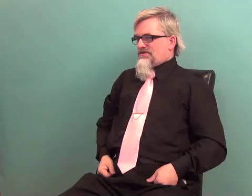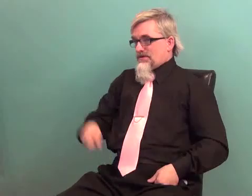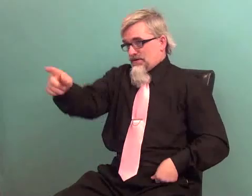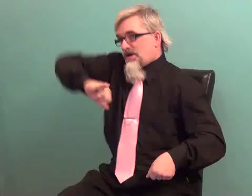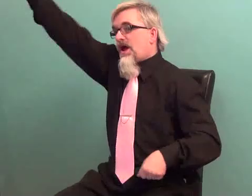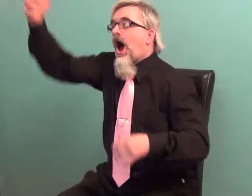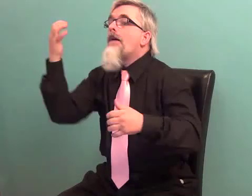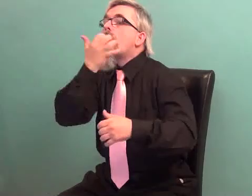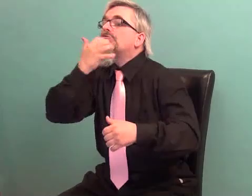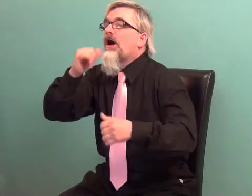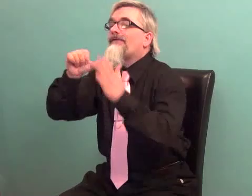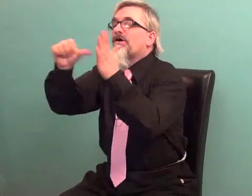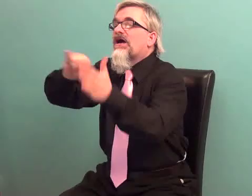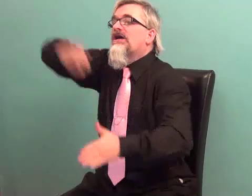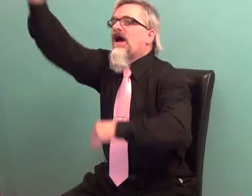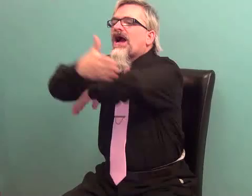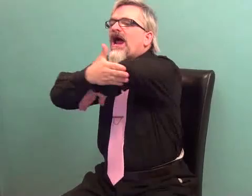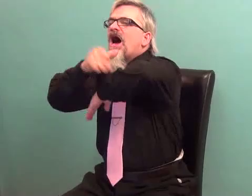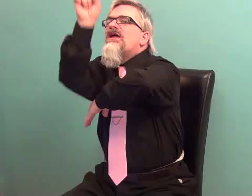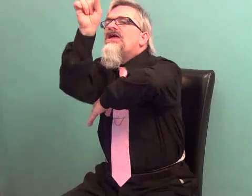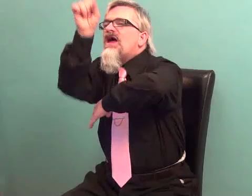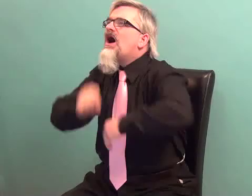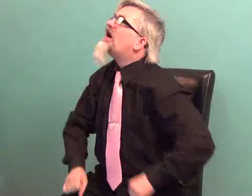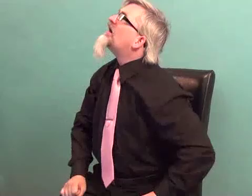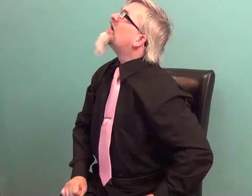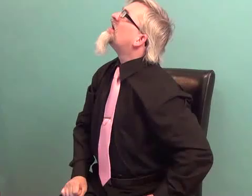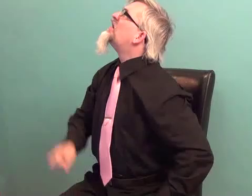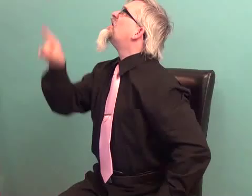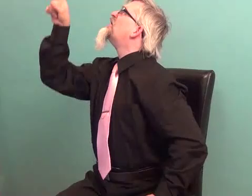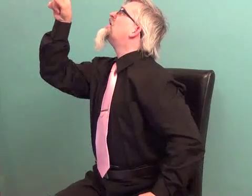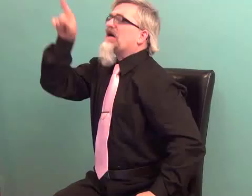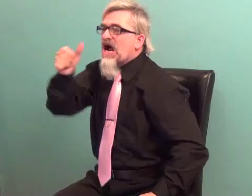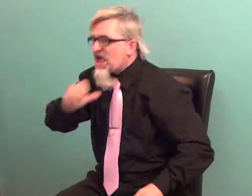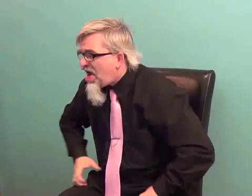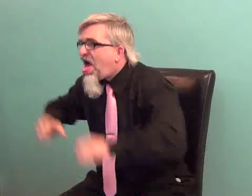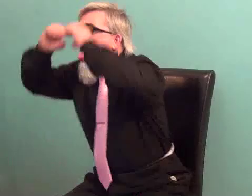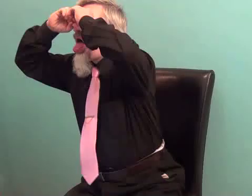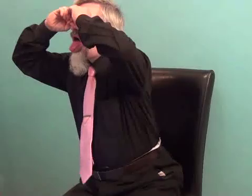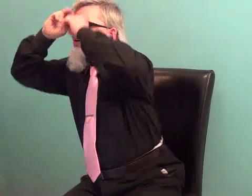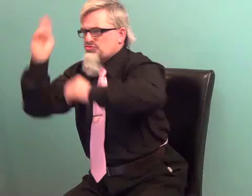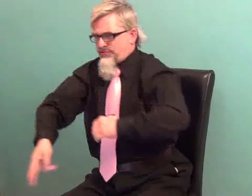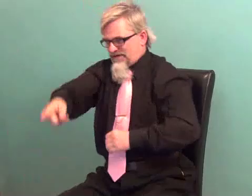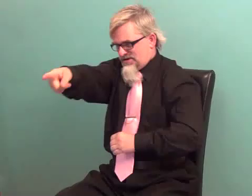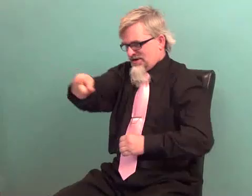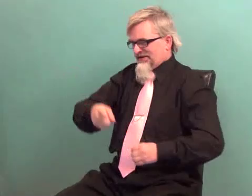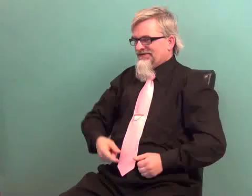Spróbuj jechać nad morze, na tę plażę. Ktoś zza granicy przyjedzie i przez lornetkę ciebie będzie oglądać, to wtedy powiesz: kurwa.